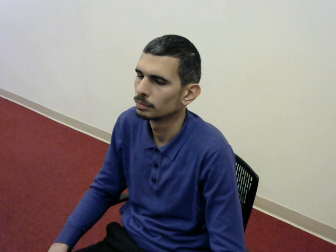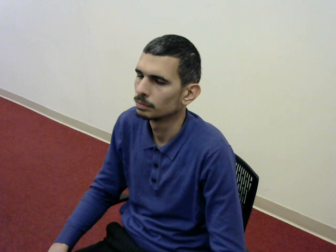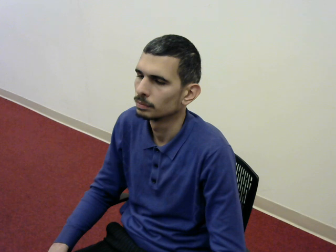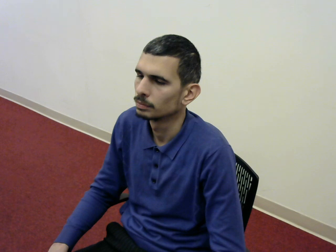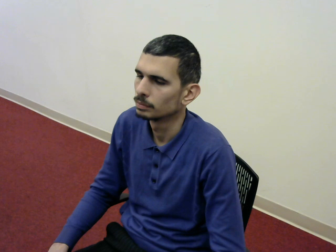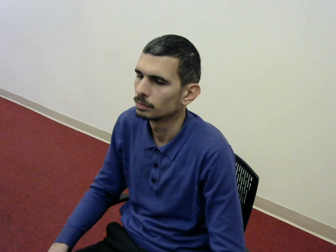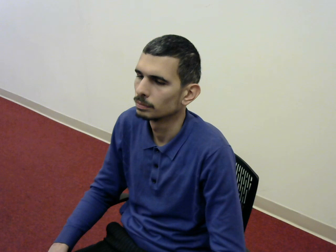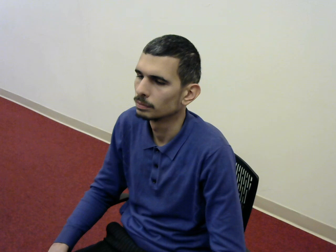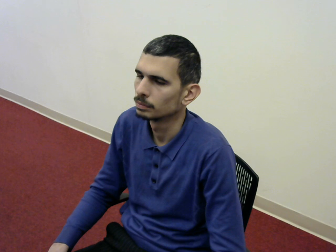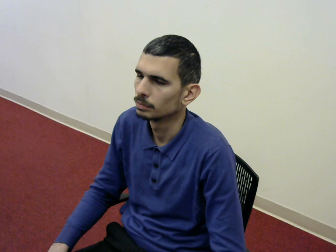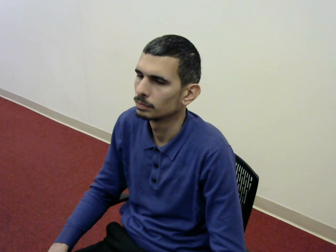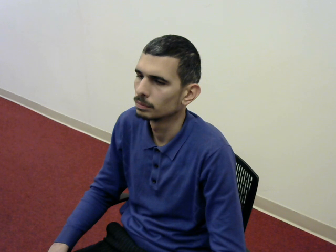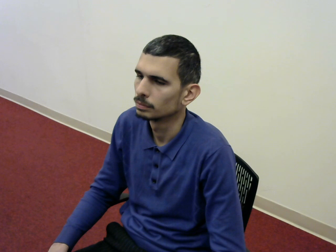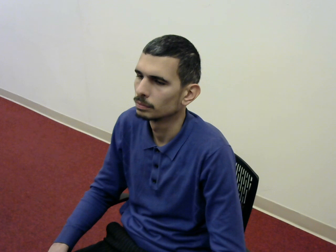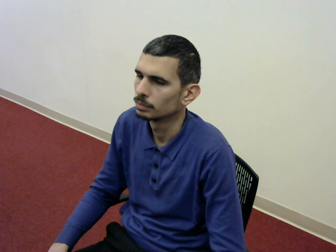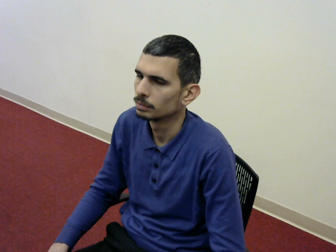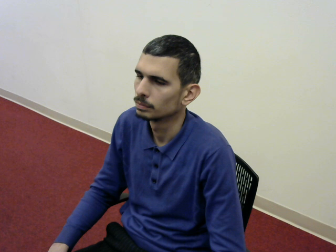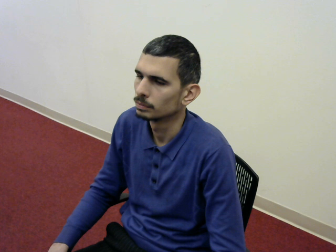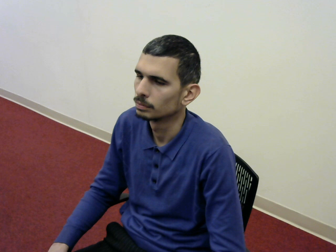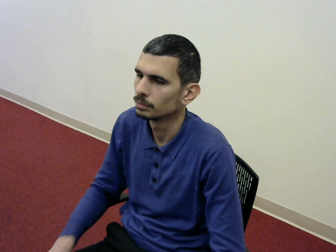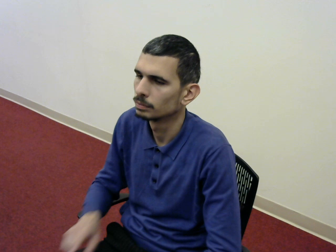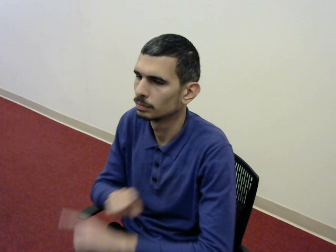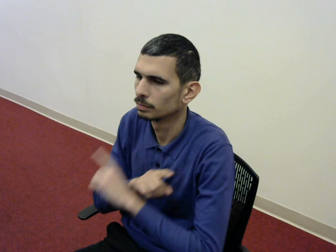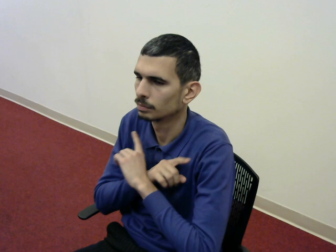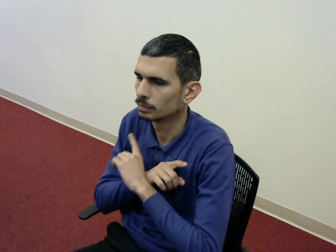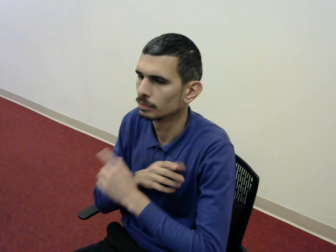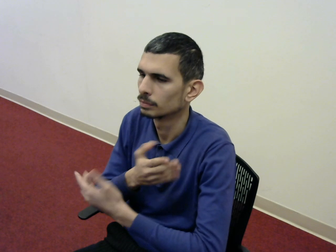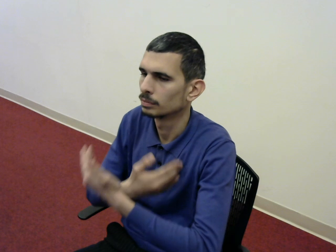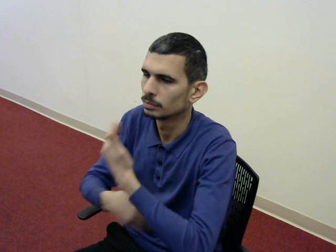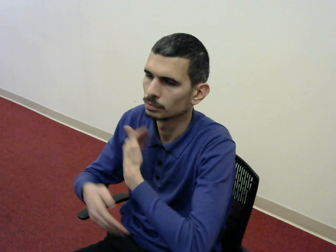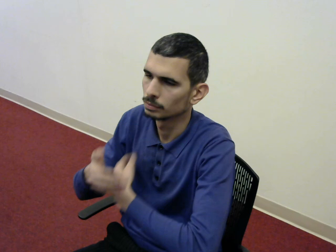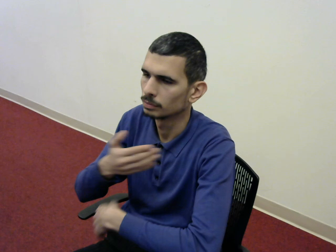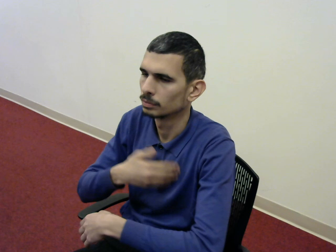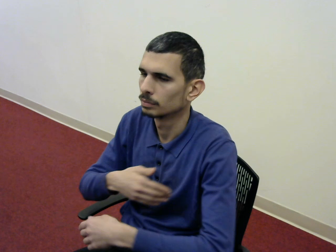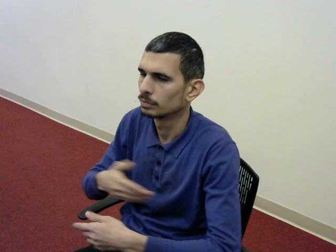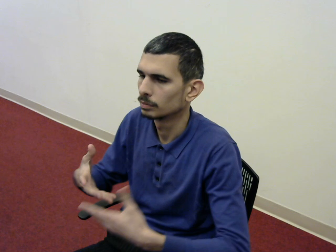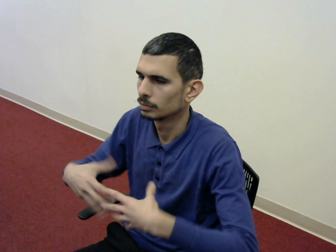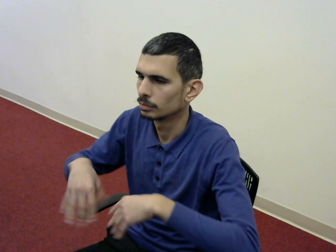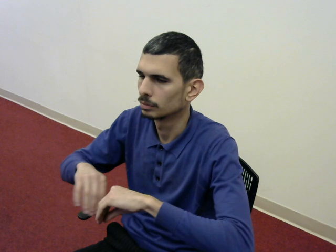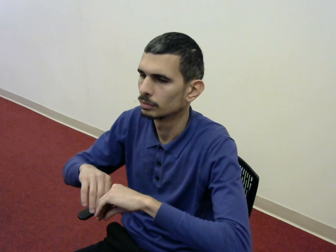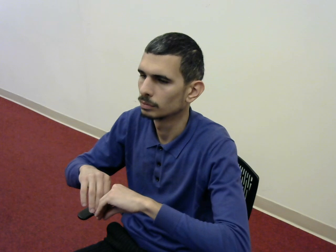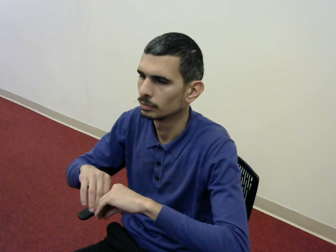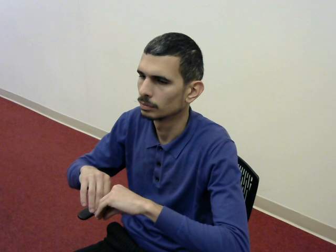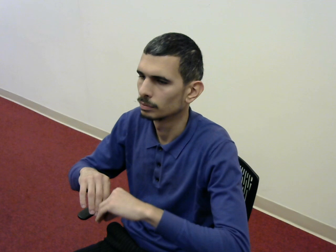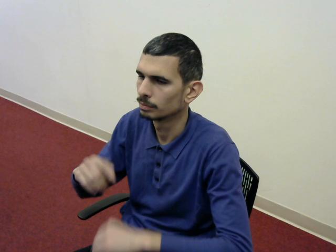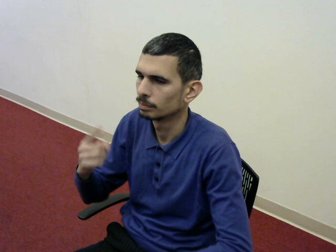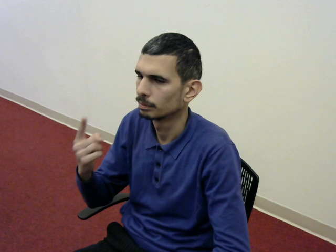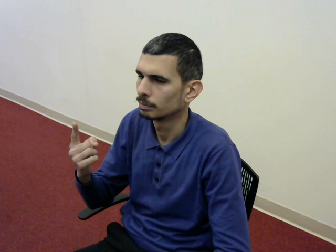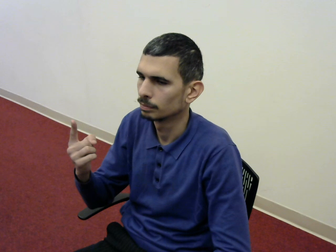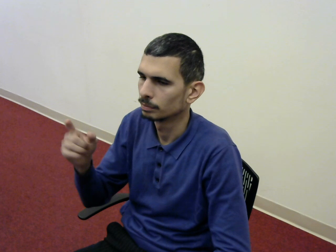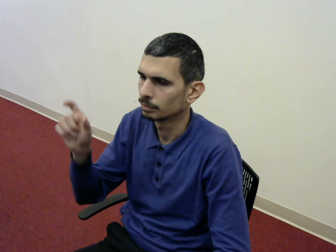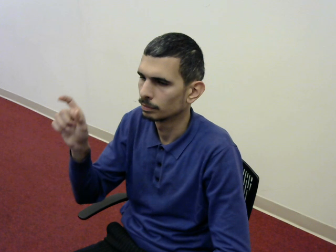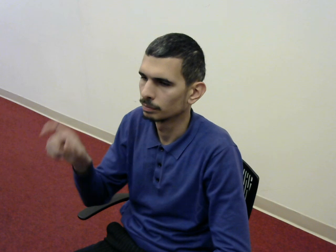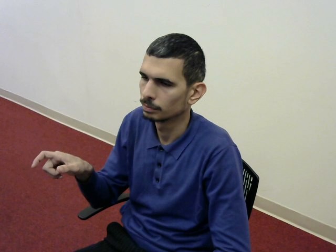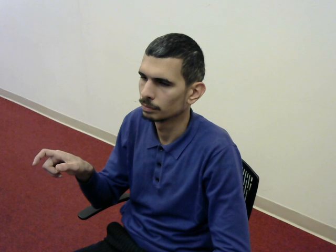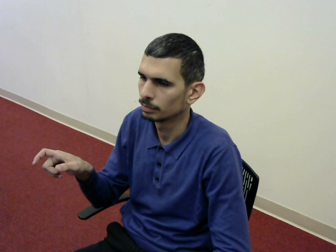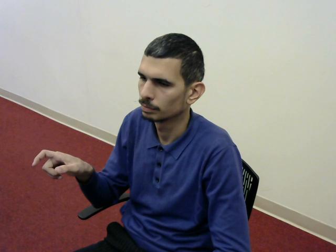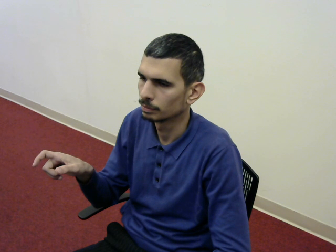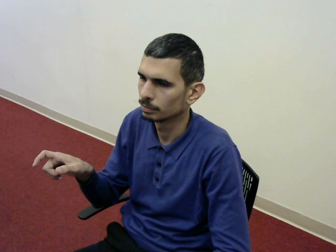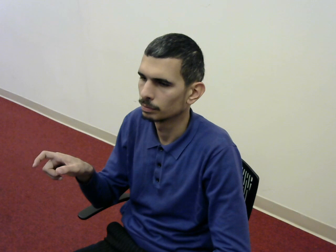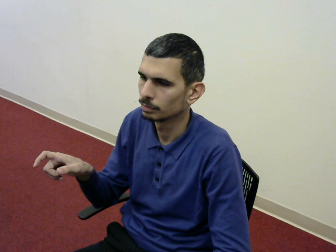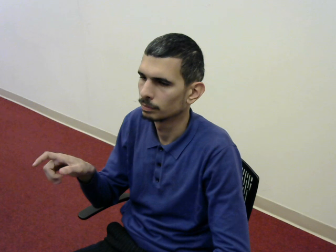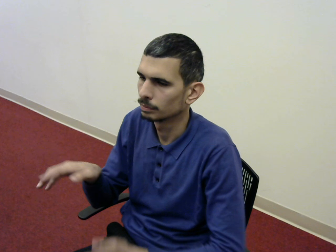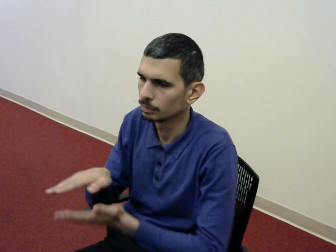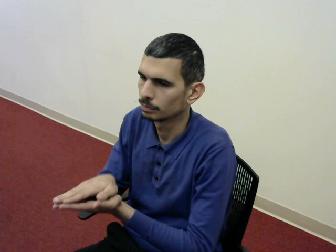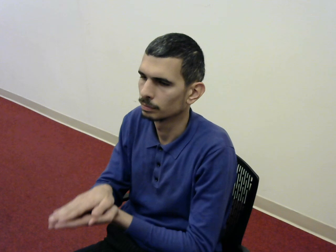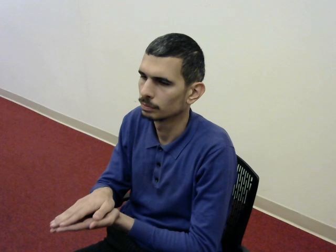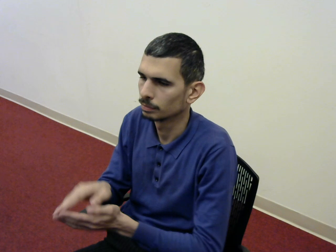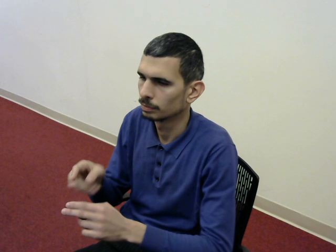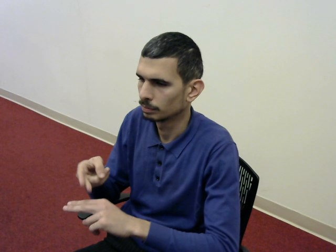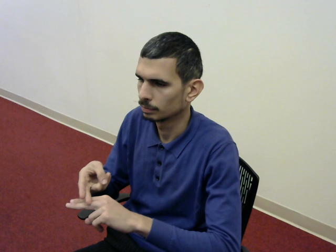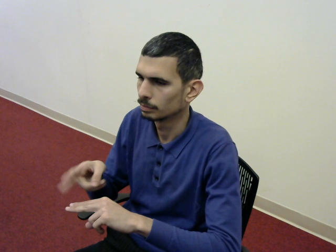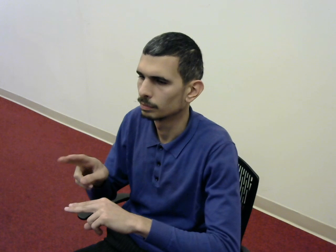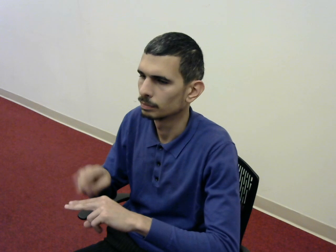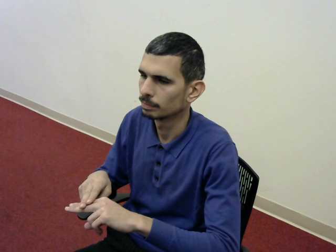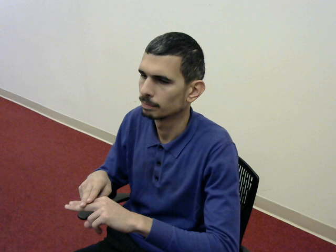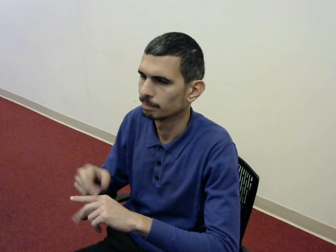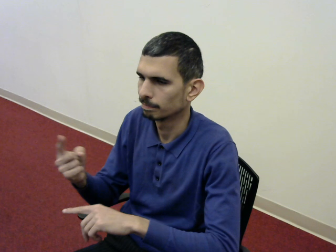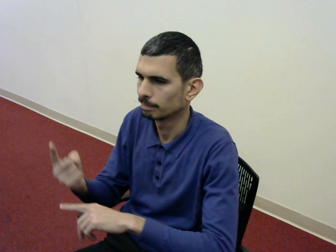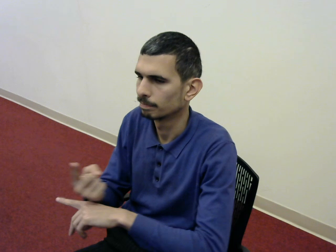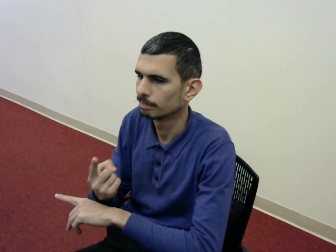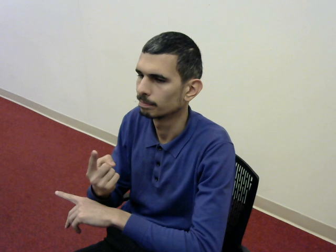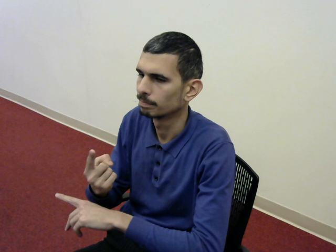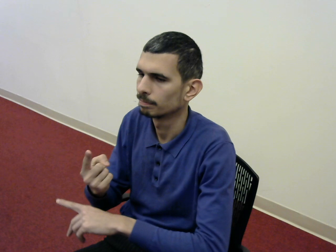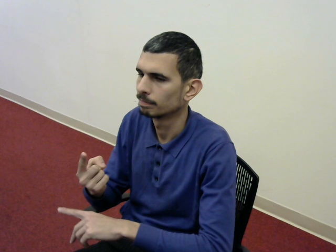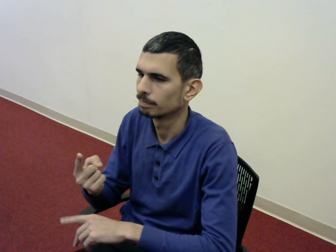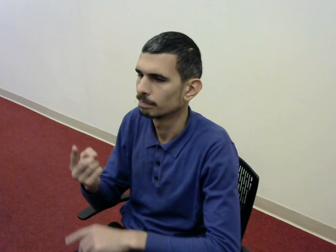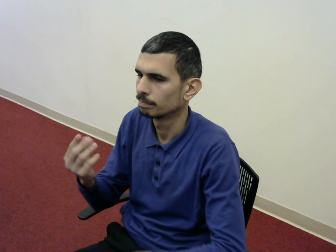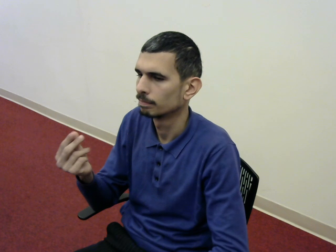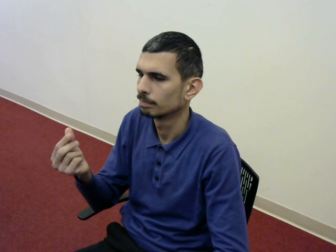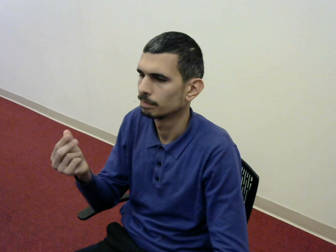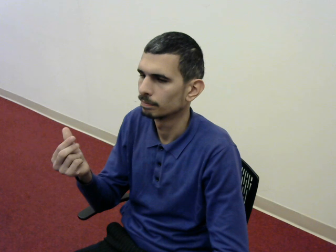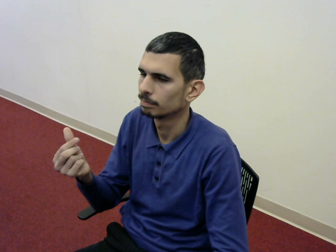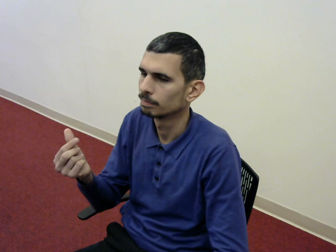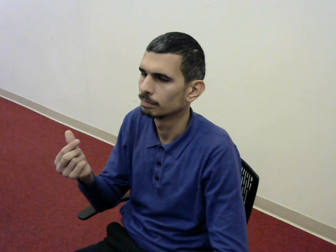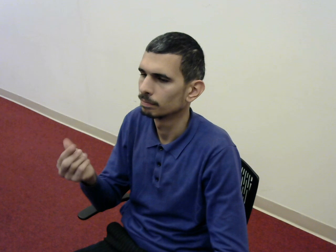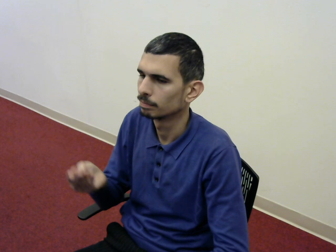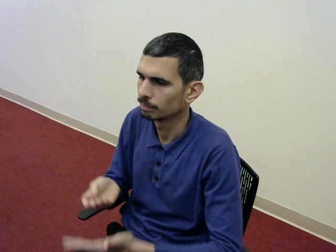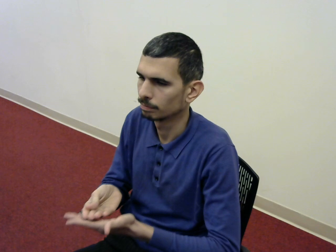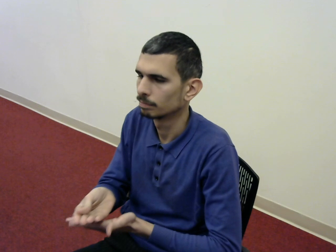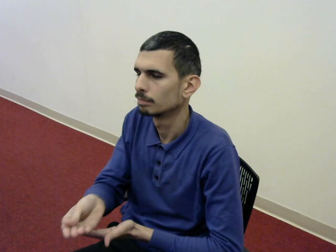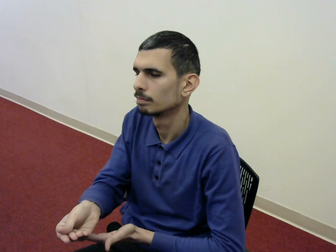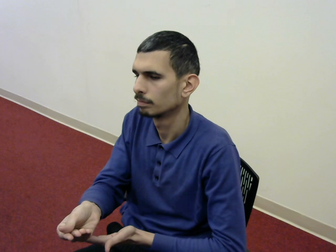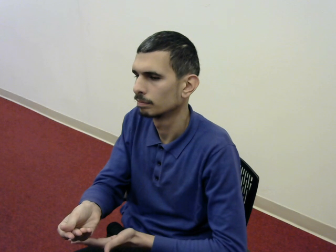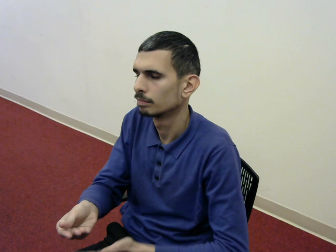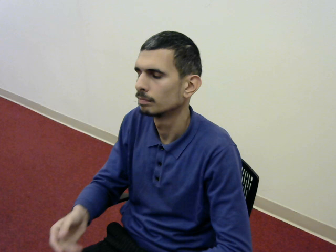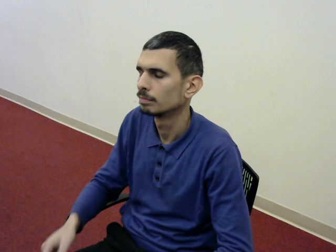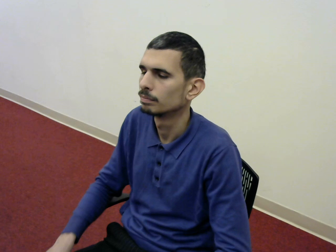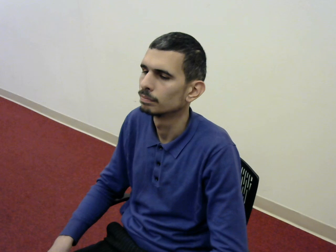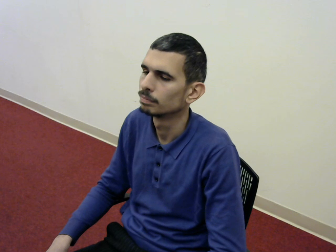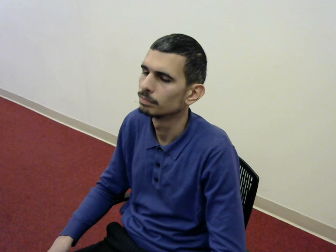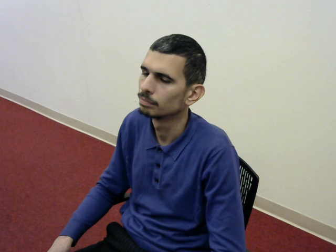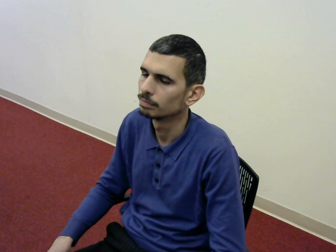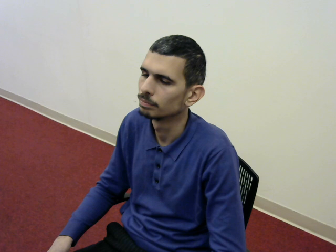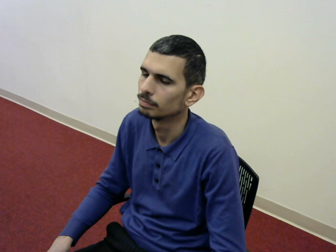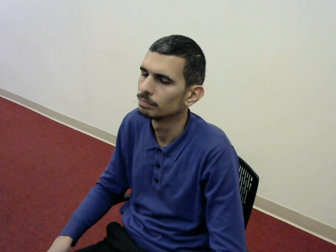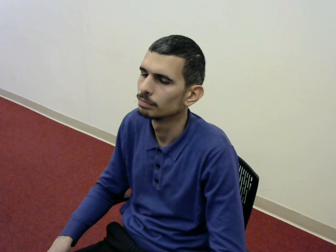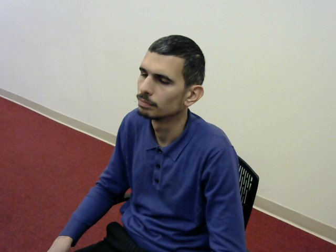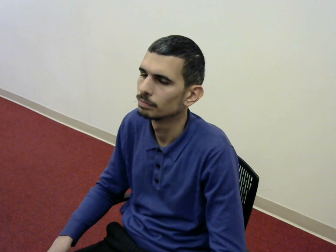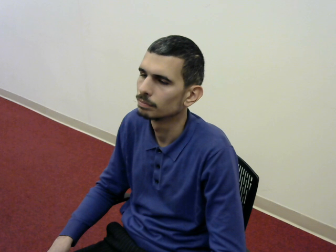Vəfat edən əlilin ailəsindən bir şəxsə dəfn üçün birdəfəlik müavinət ödənilir